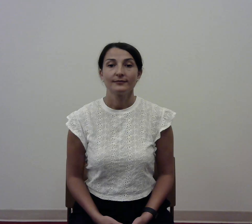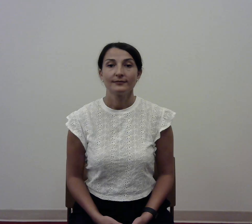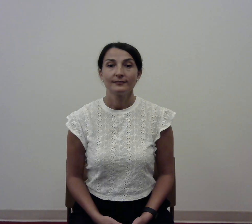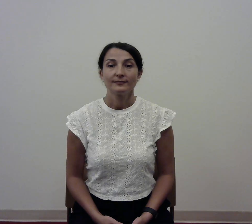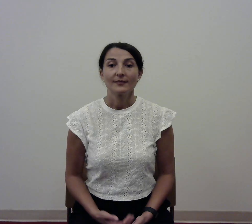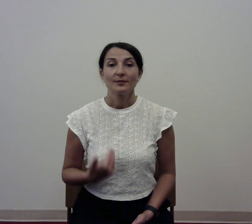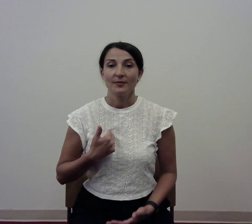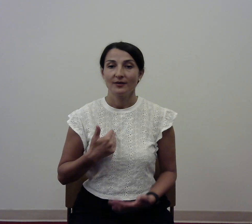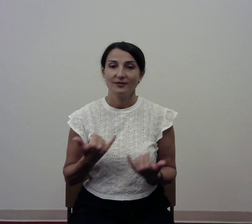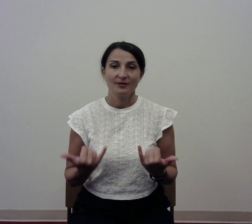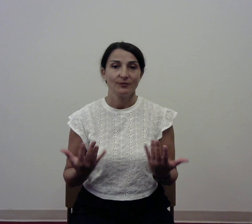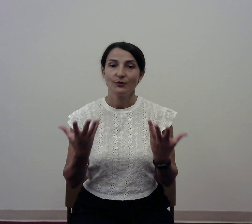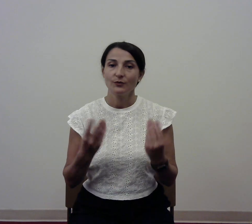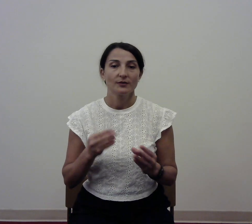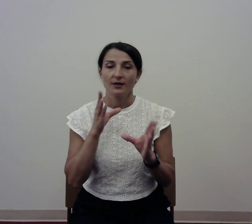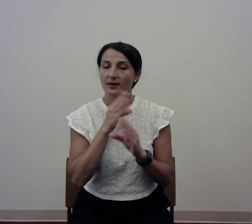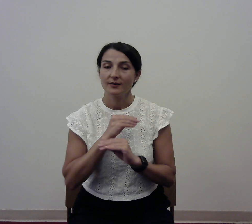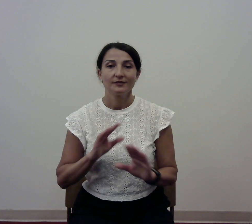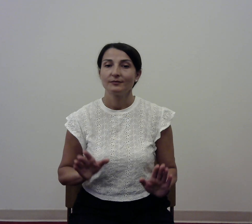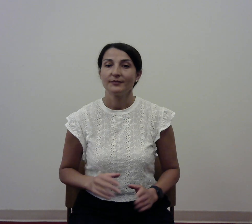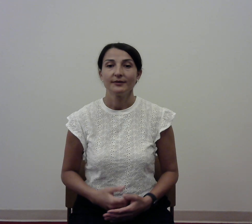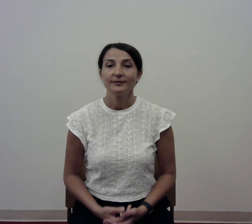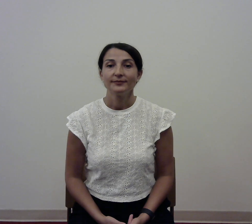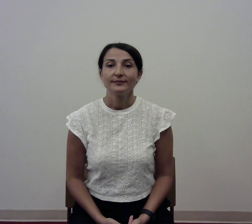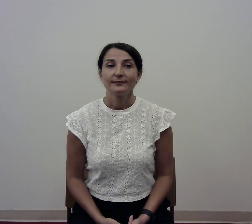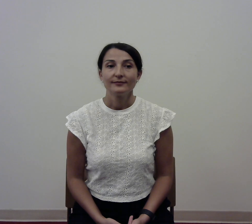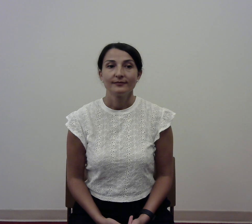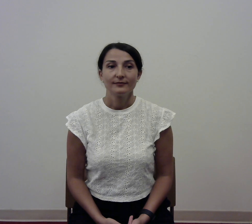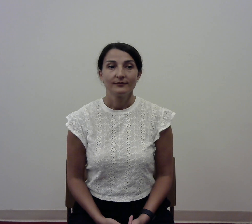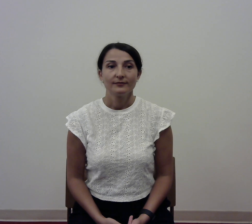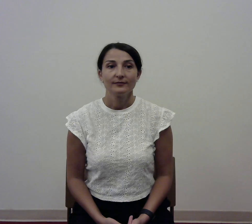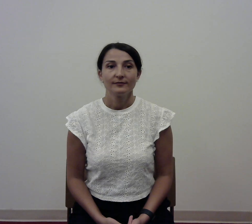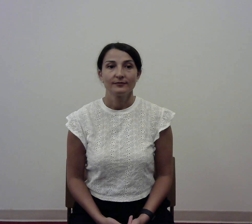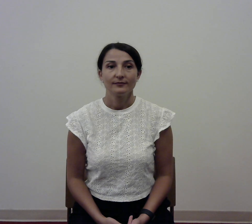Məndə bu gün alınmır